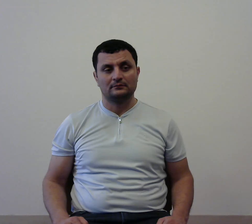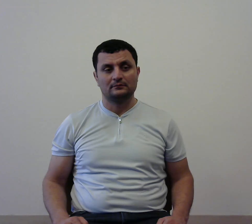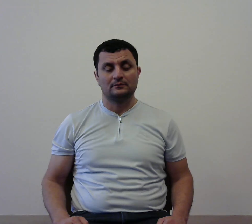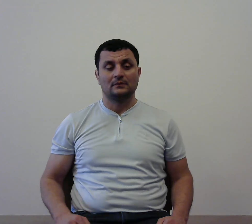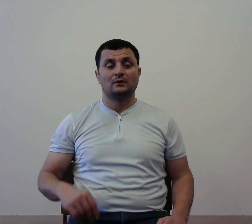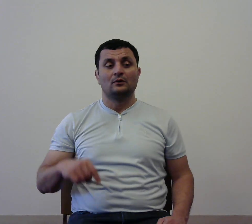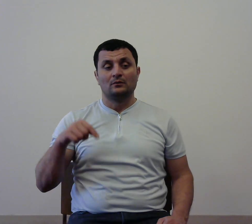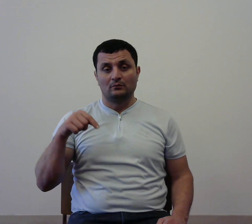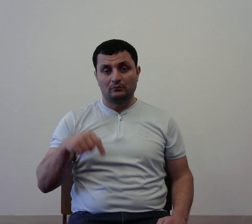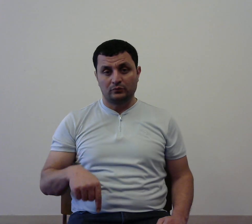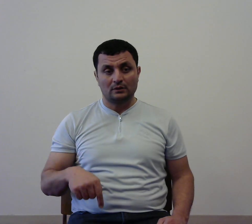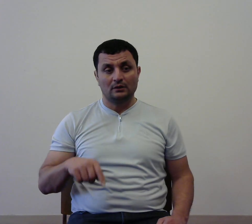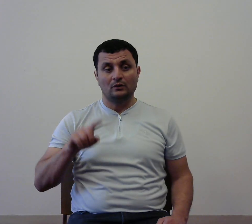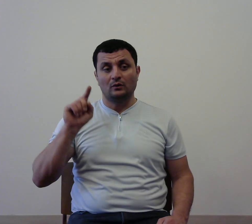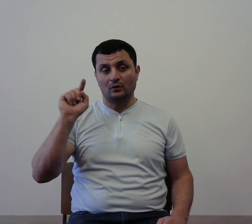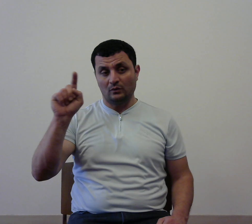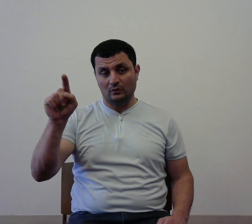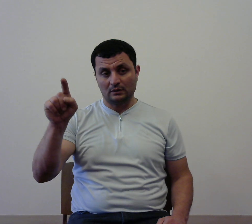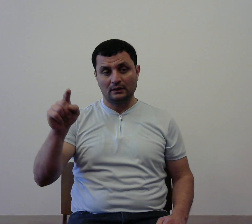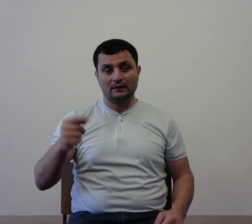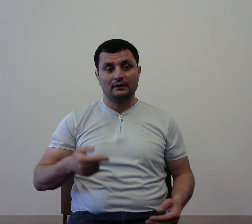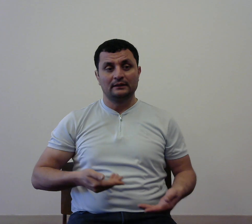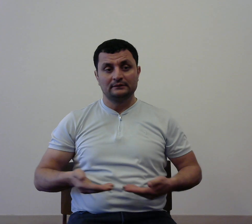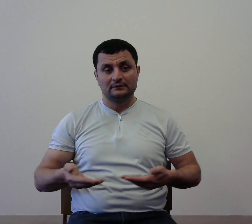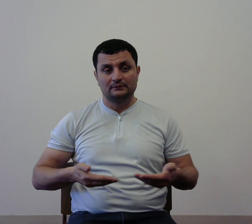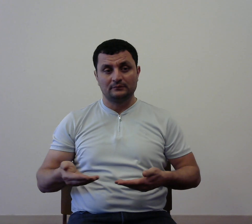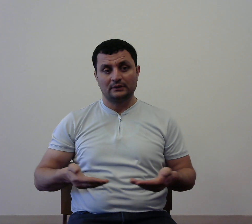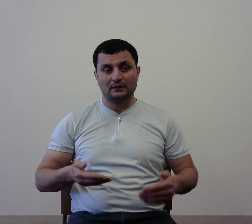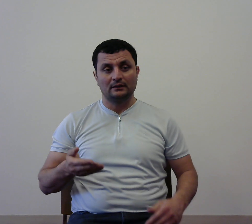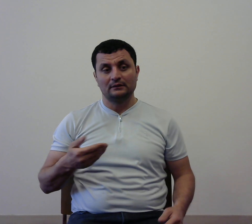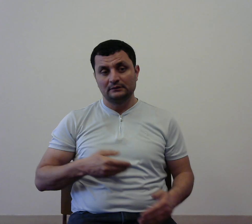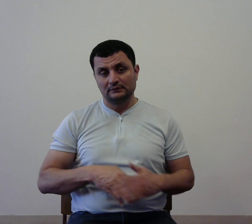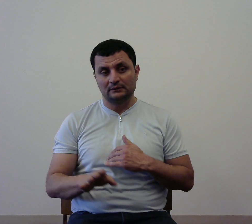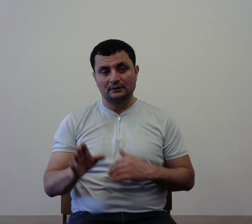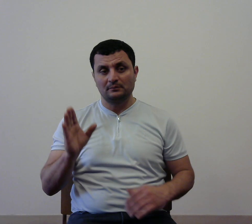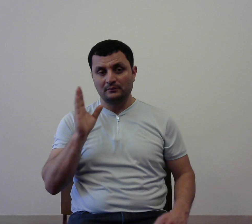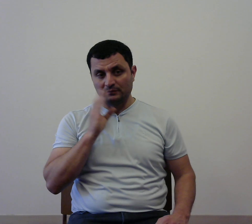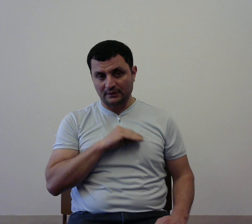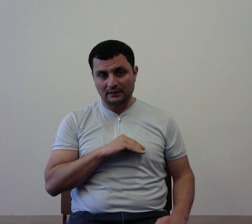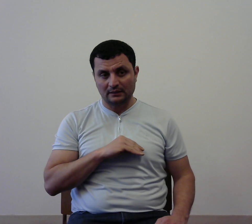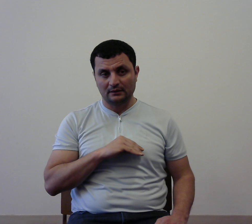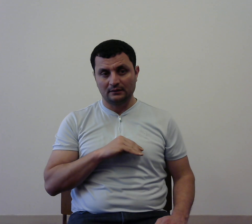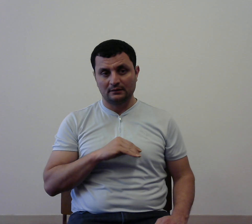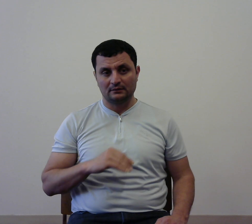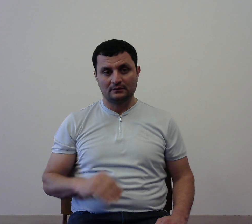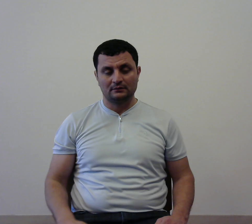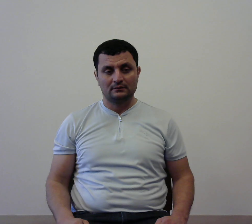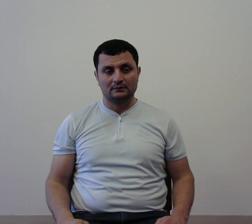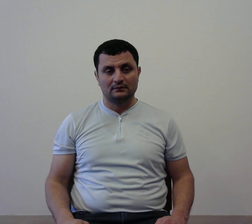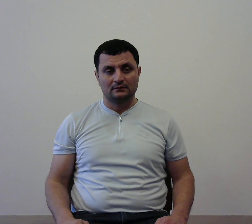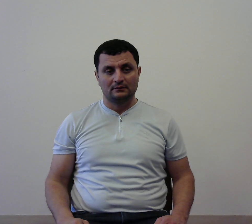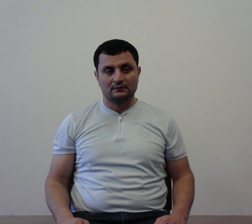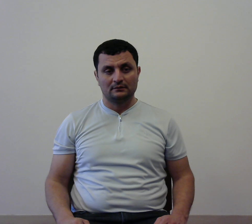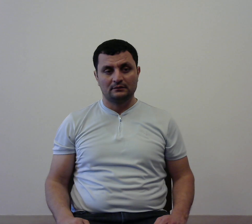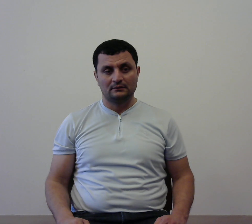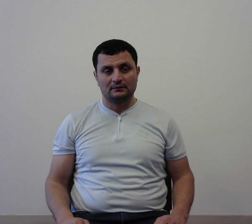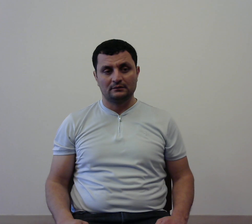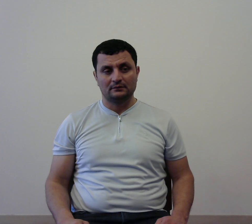Burdan ora piyada gedə bilərəmmi?